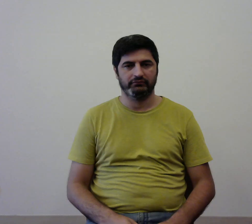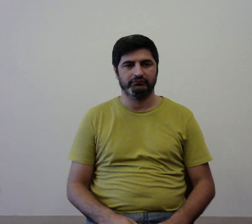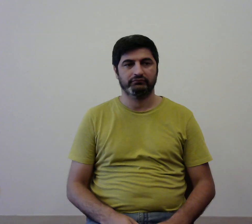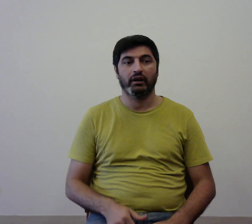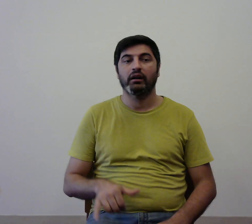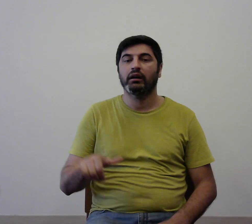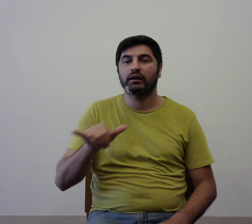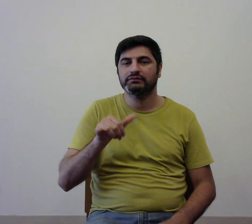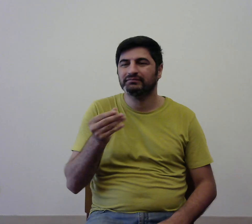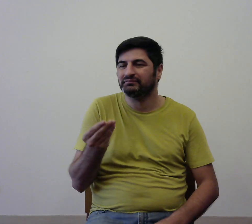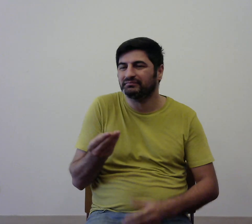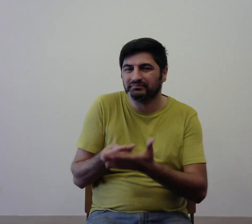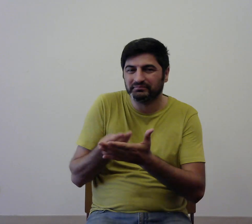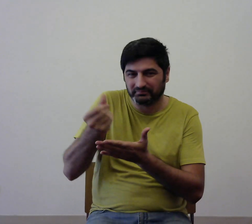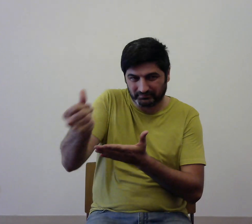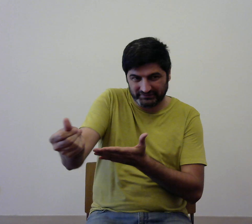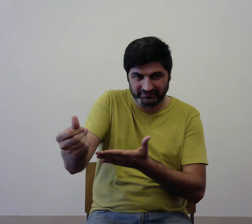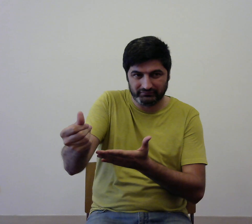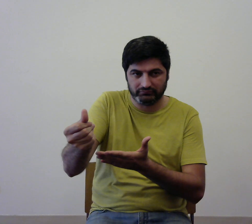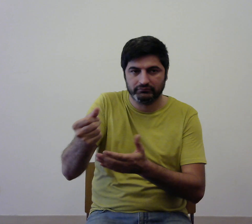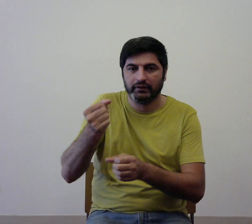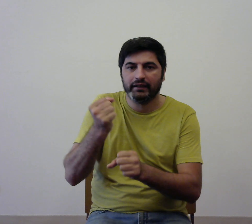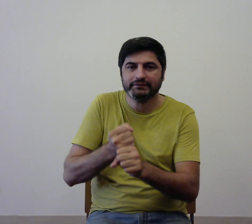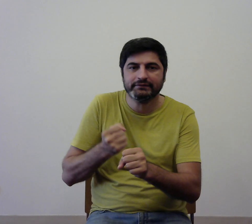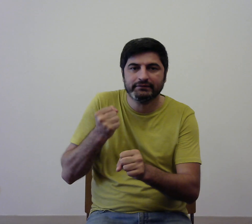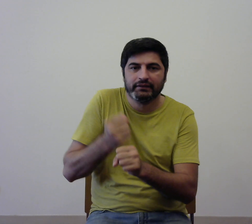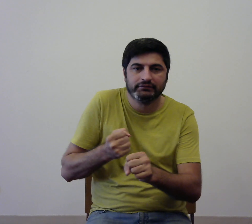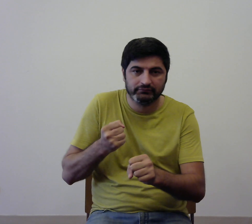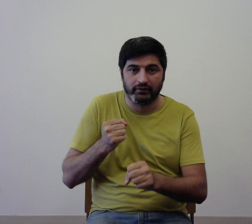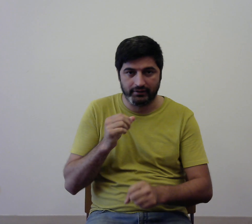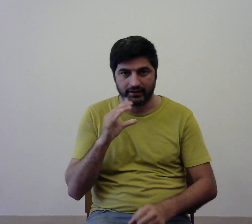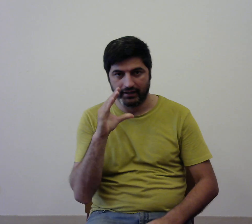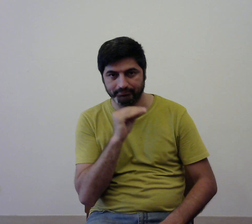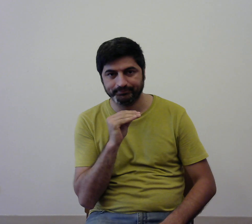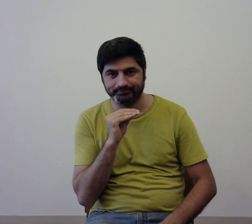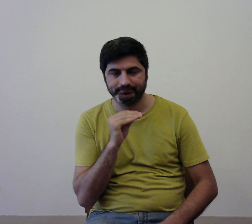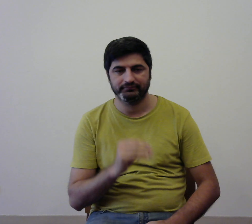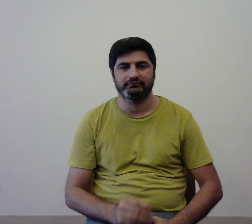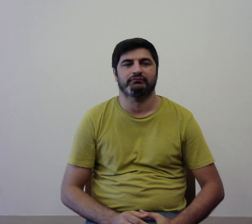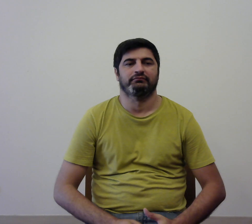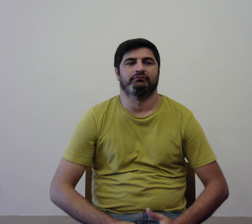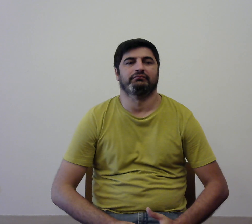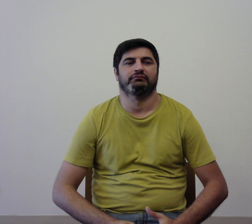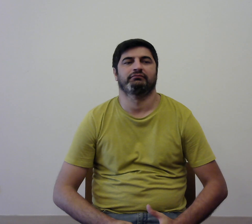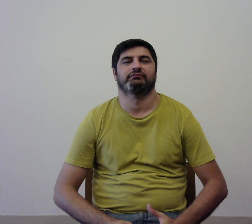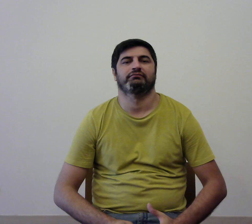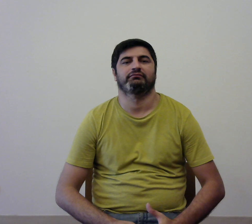Harda ödəniş edə bilərəm?